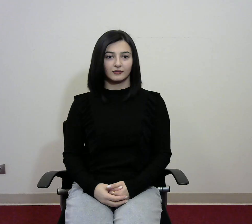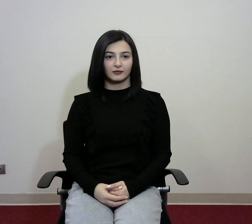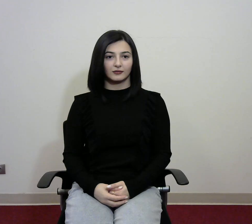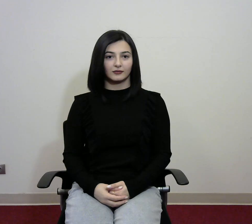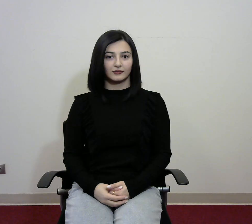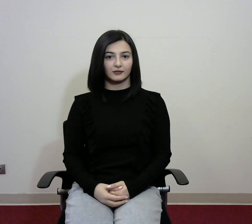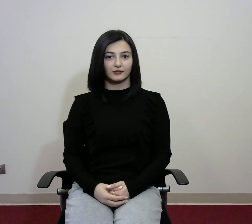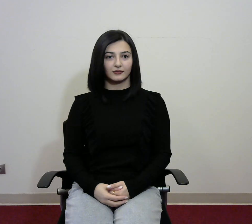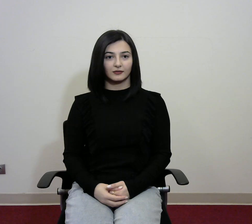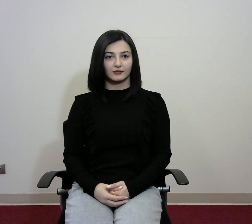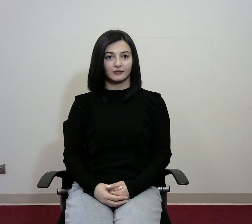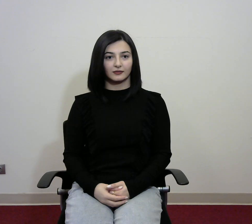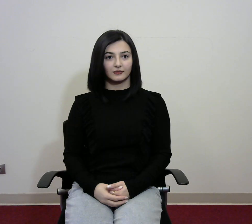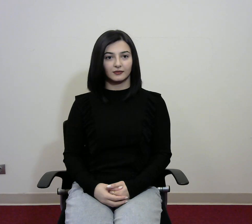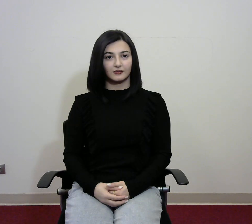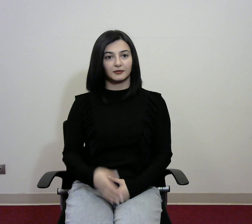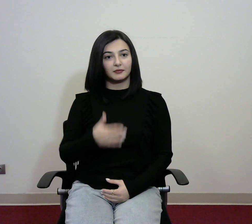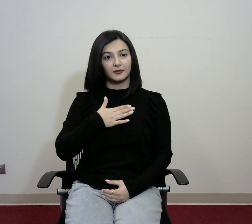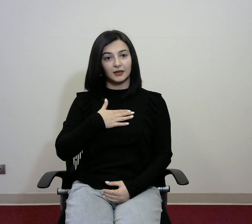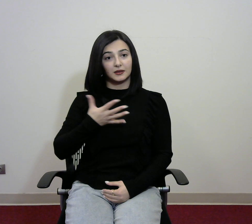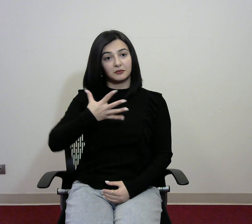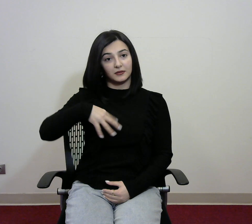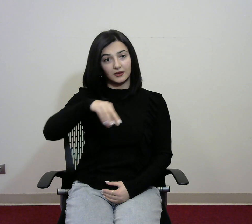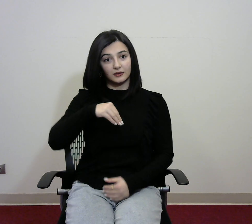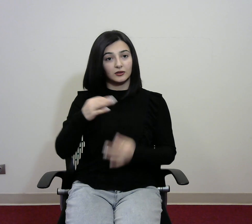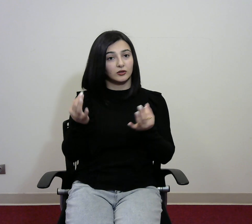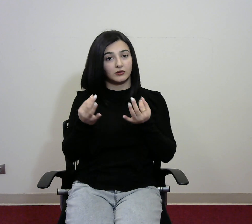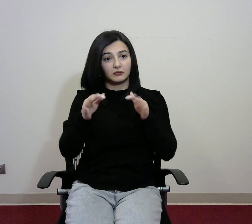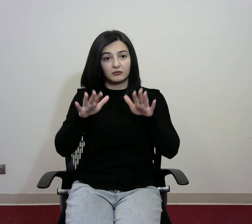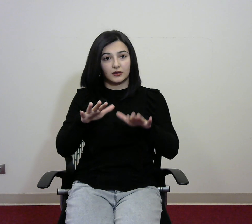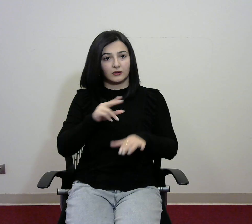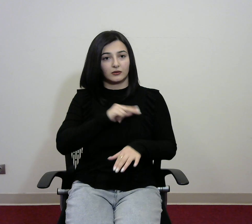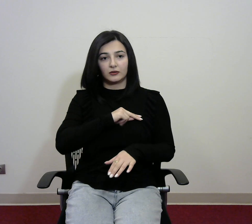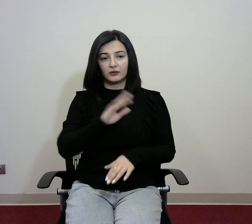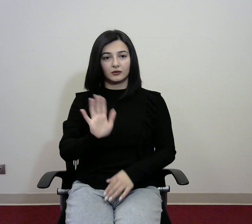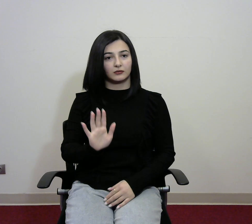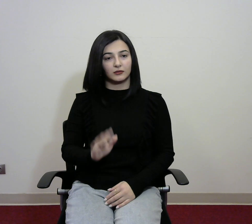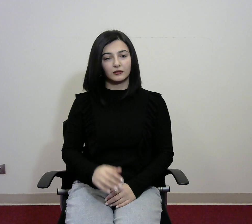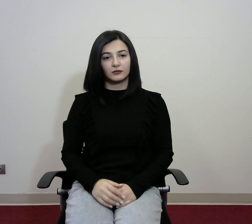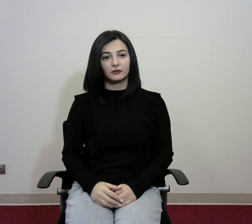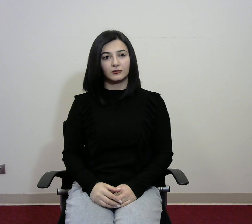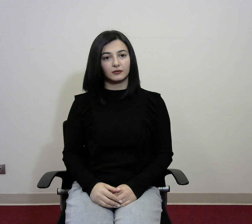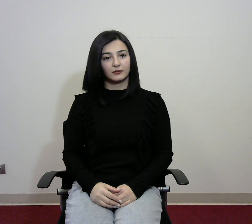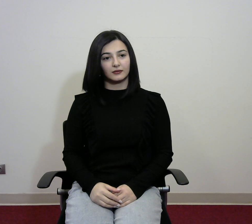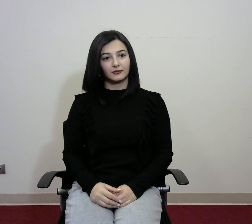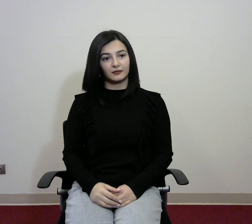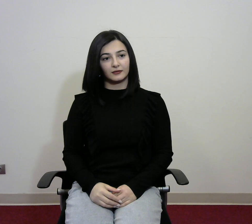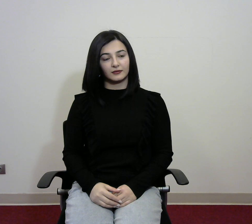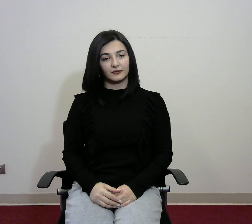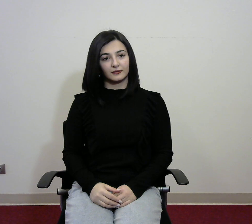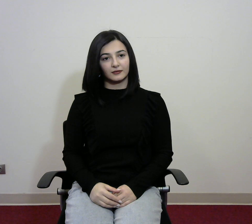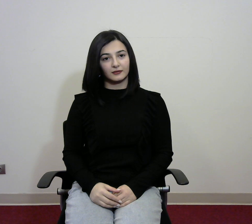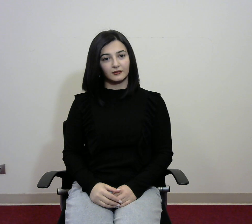Biz heç yerdə işləmirik